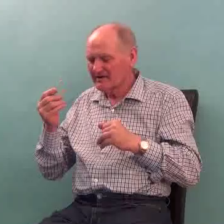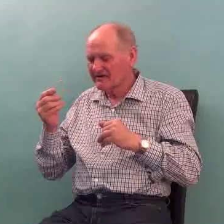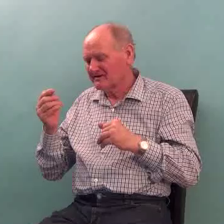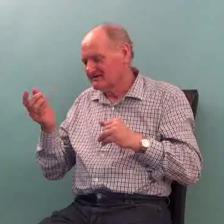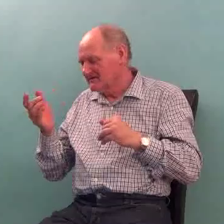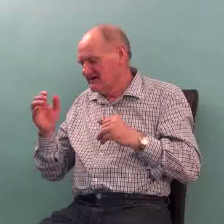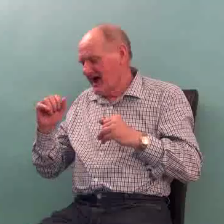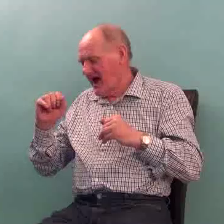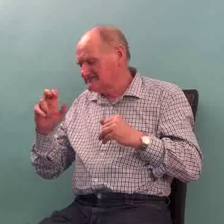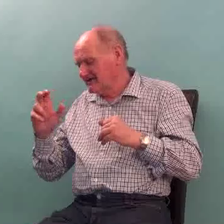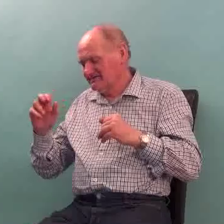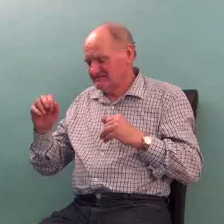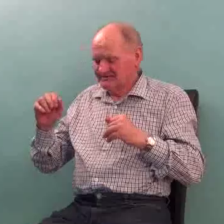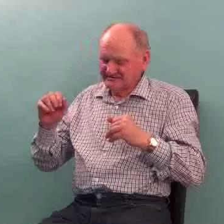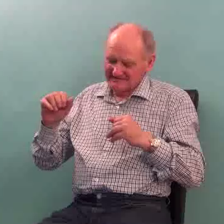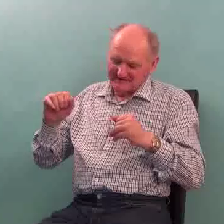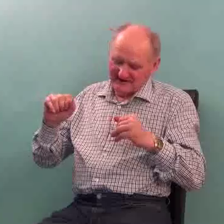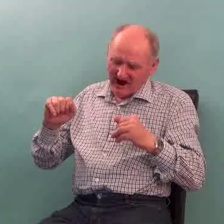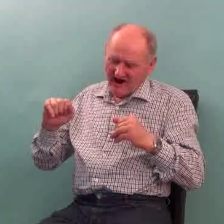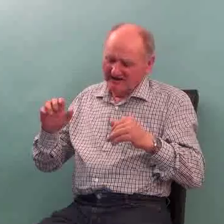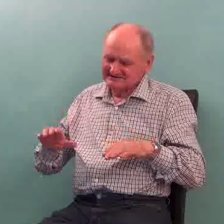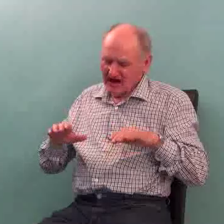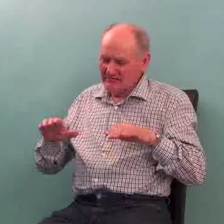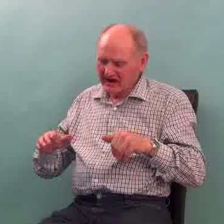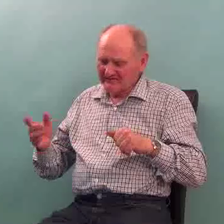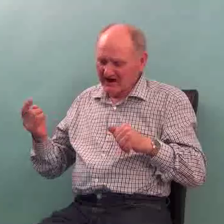Woła żabę.